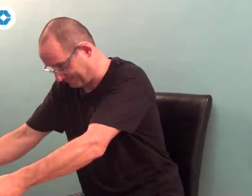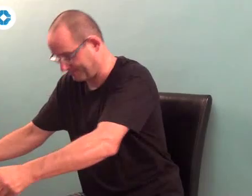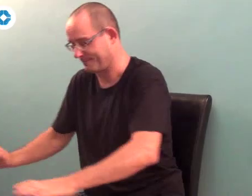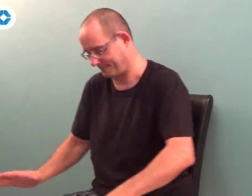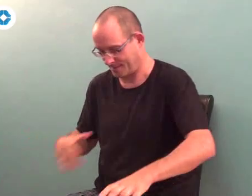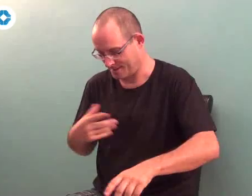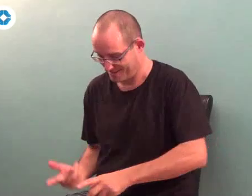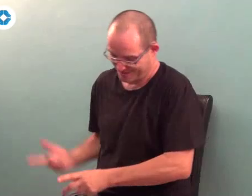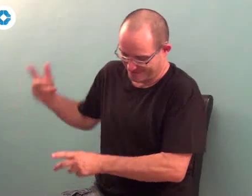Wsiada okrakiem na rower.